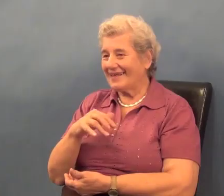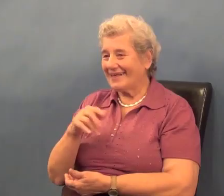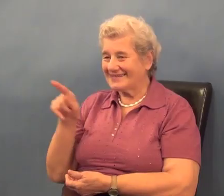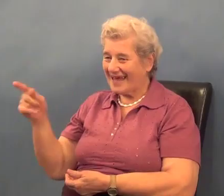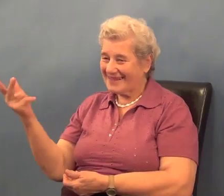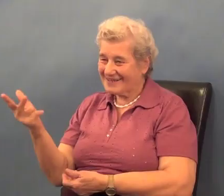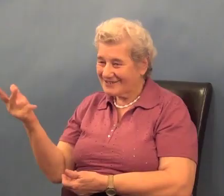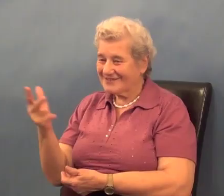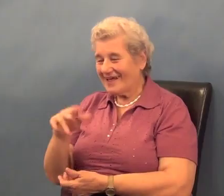Dla tych trzech.